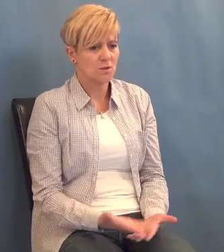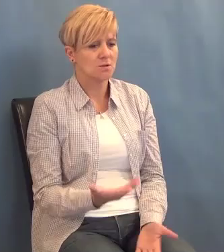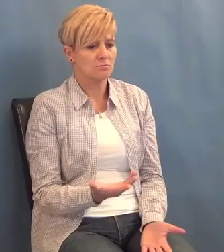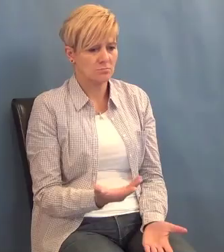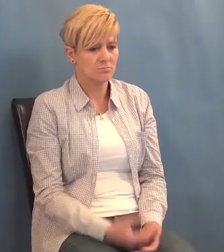Na przykład, no.